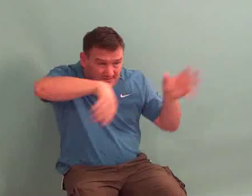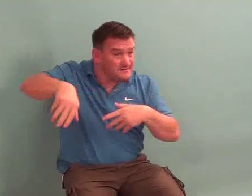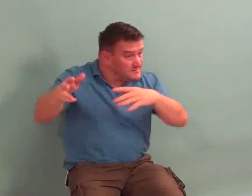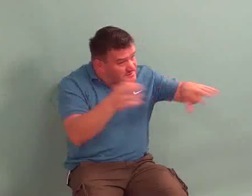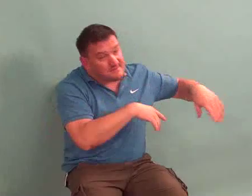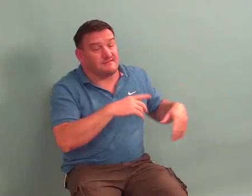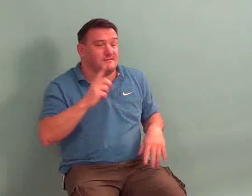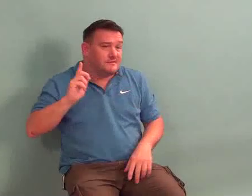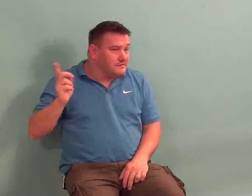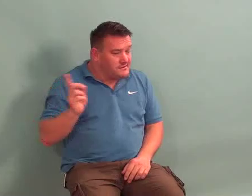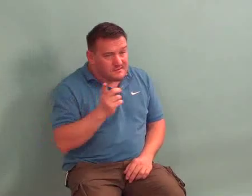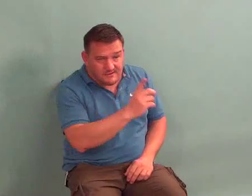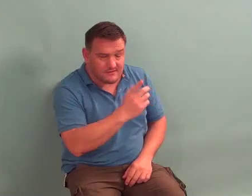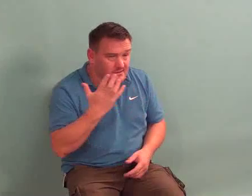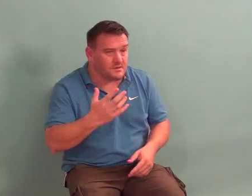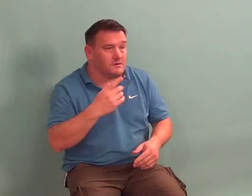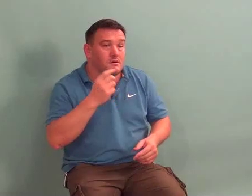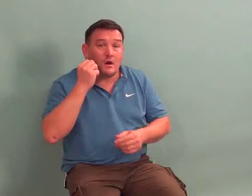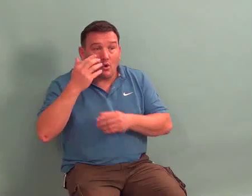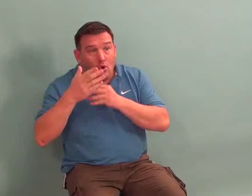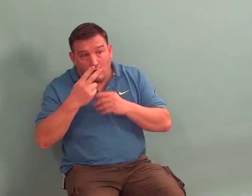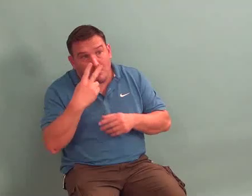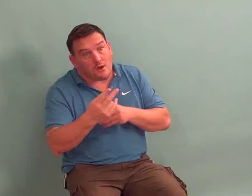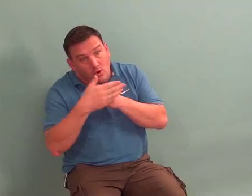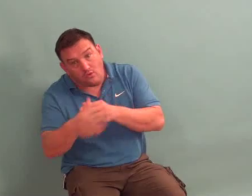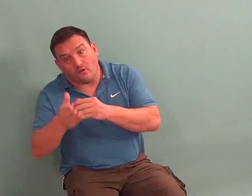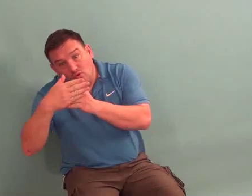Idą i otwierają po kolei wszystkie drzwi, żeby zobaczyć.